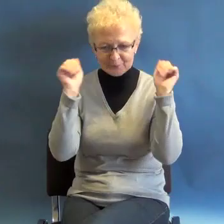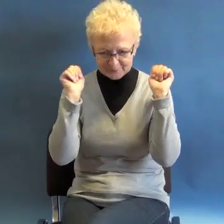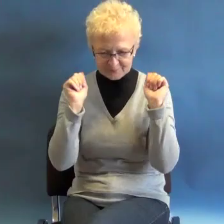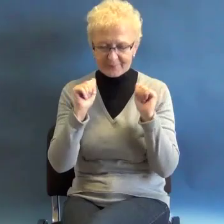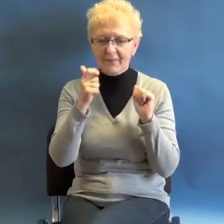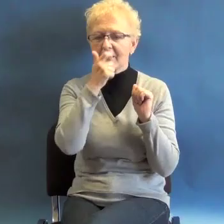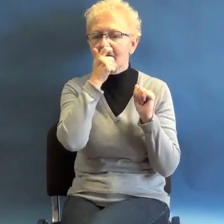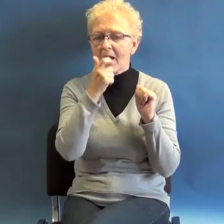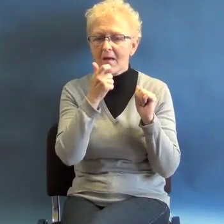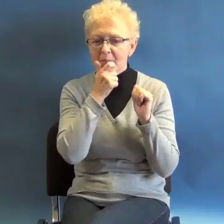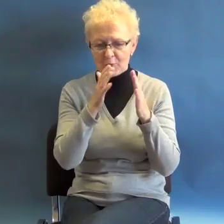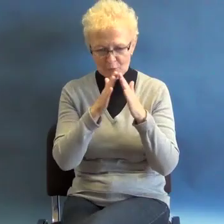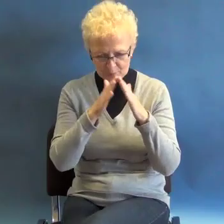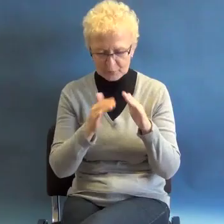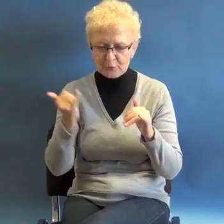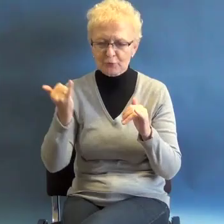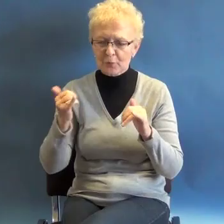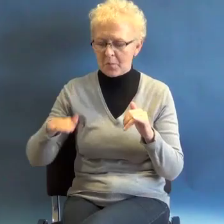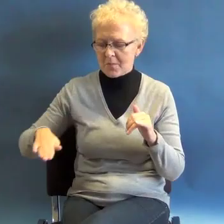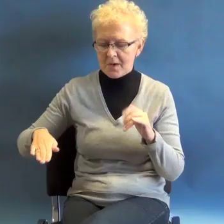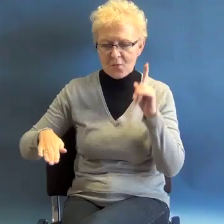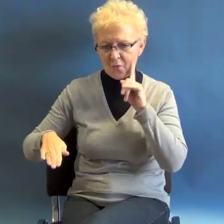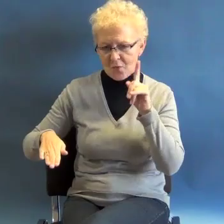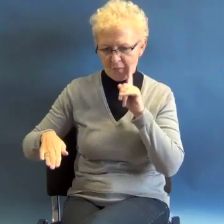Charlie Chaplin jest w domu z małym dzieckiem, chłopcem.